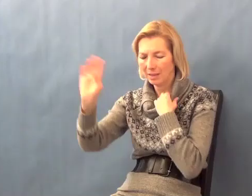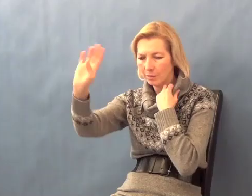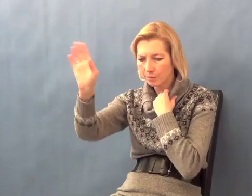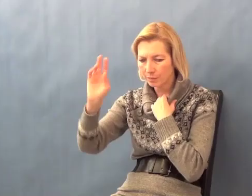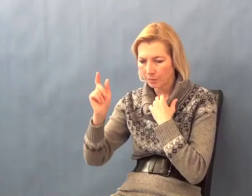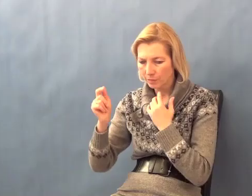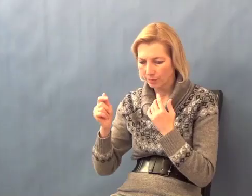Nie, to nie o to chodzi.